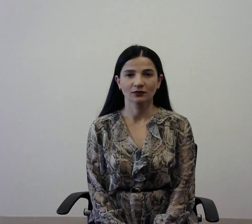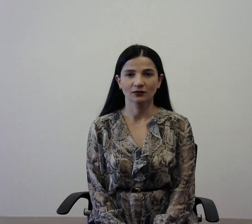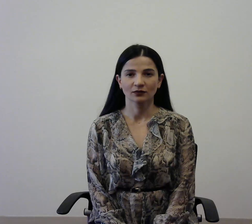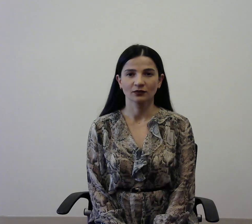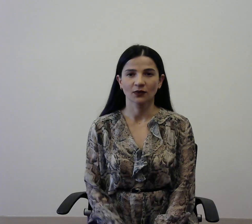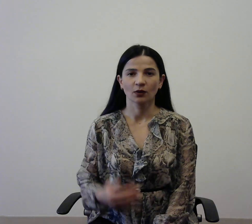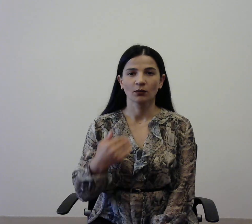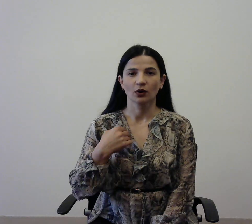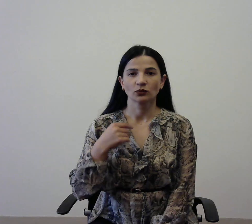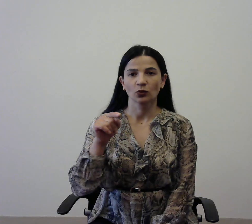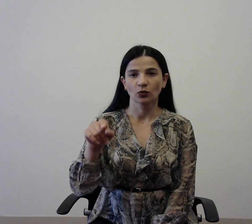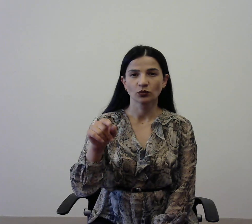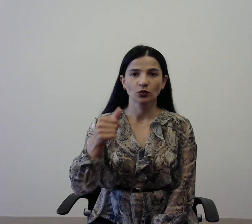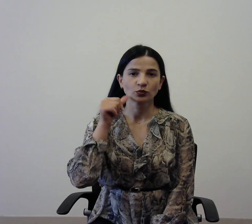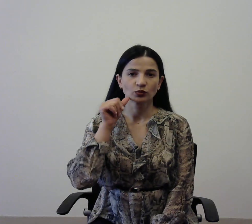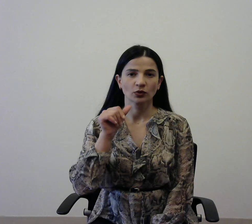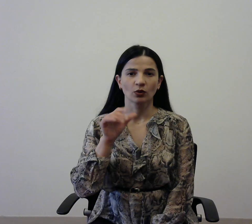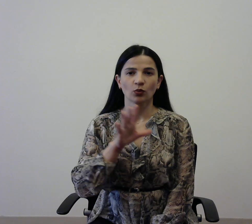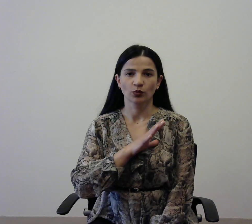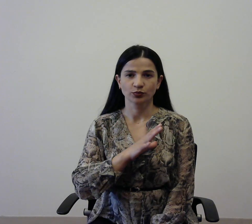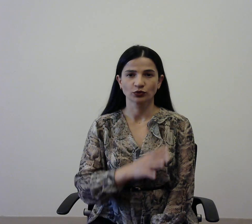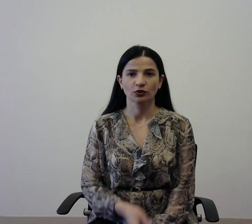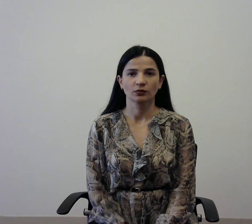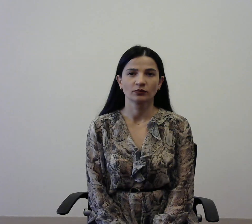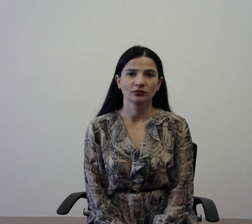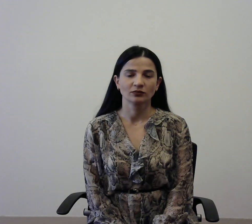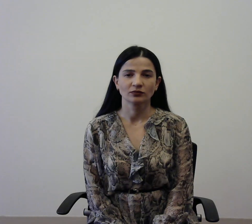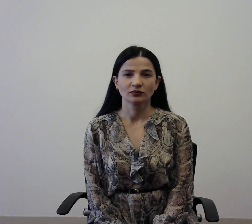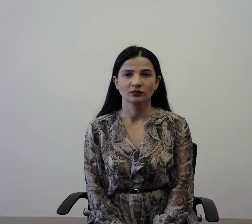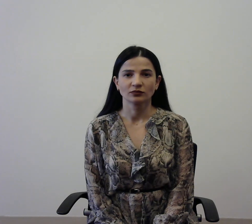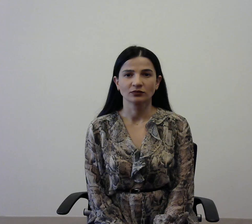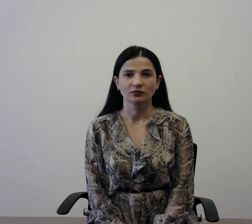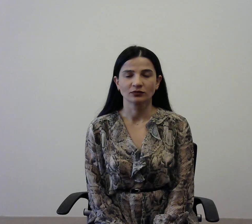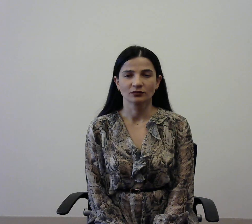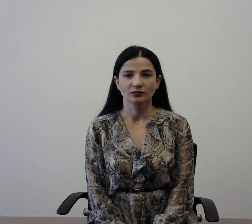Mən orda dünən olmuşam